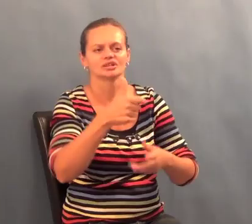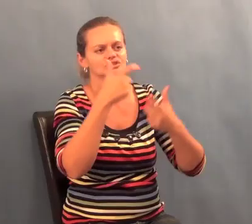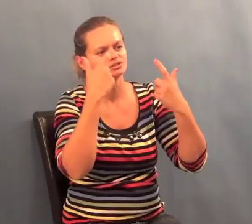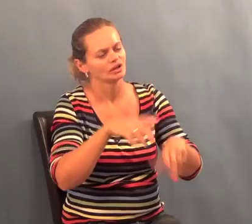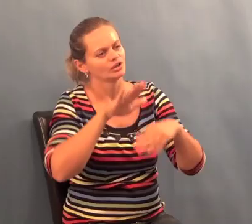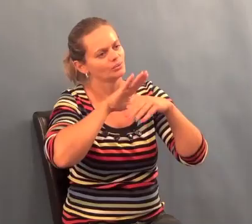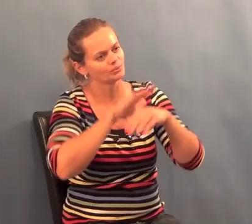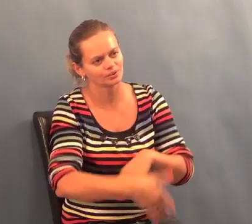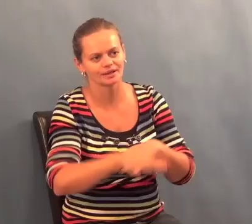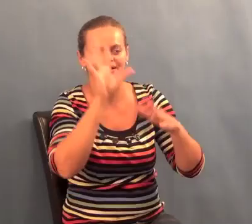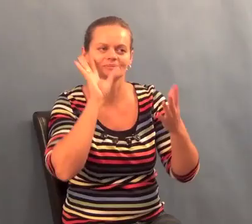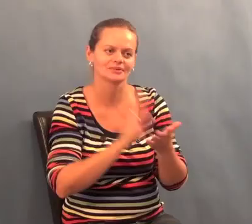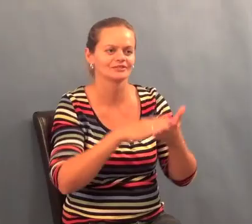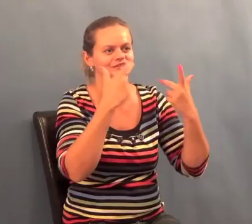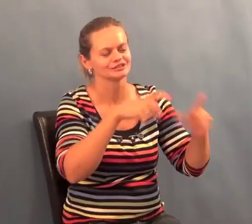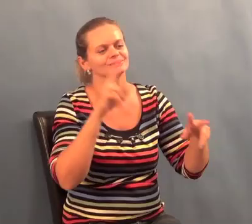Na szczęście nic się nie stało.